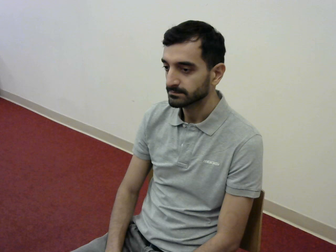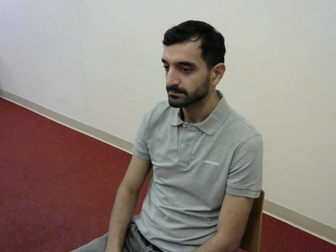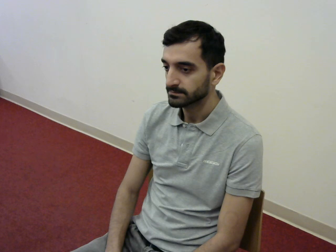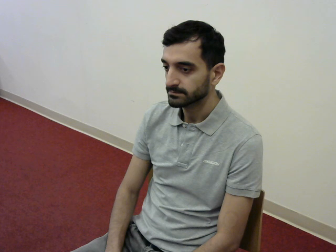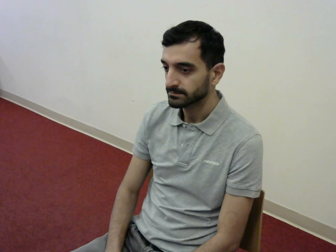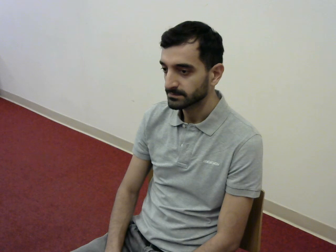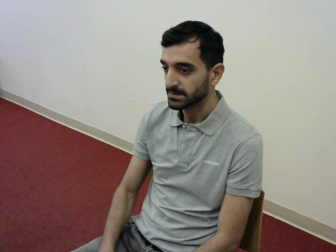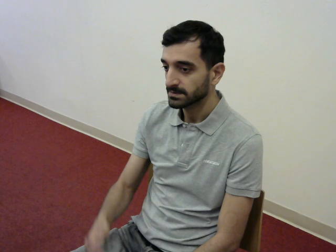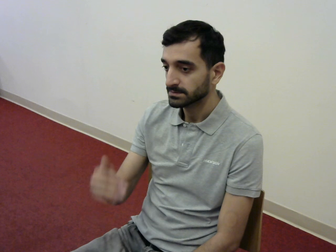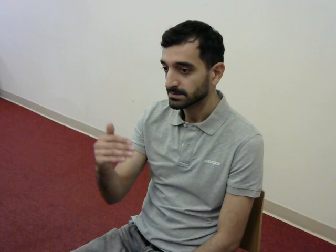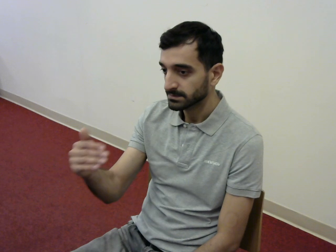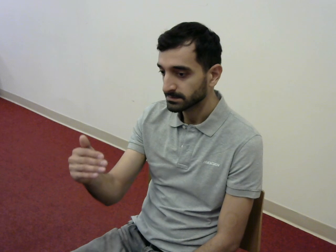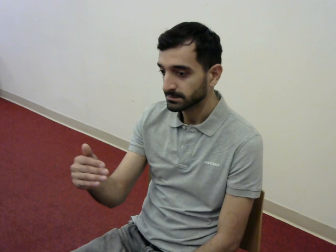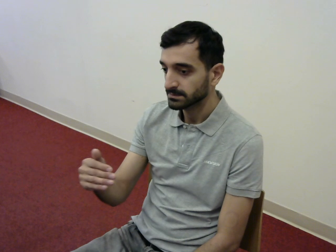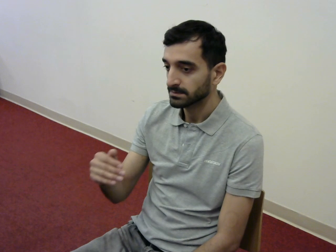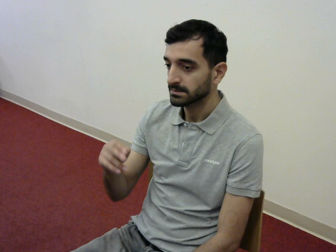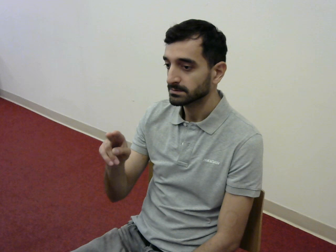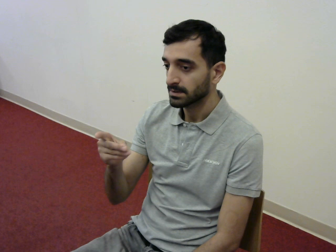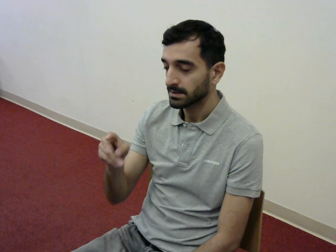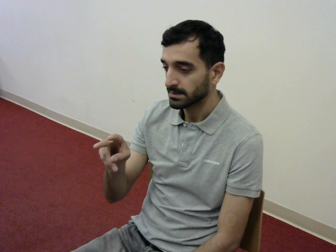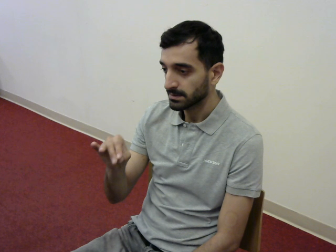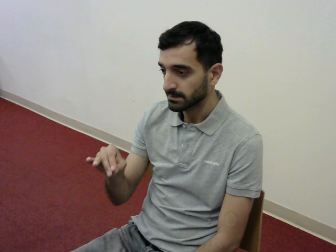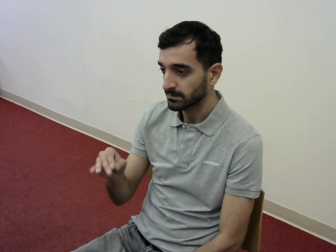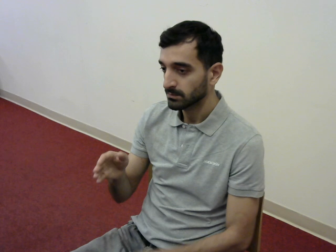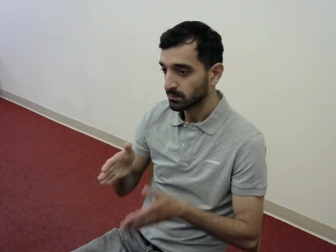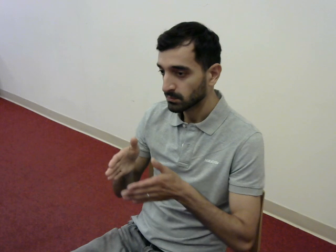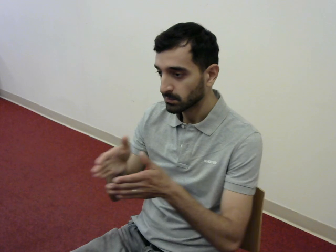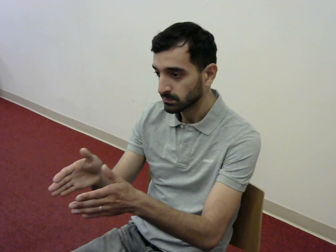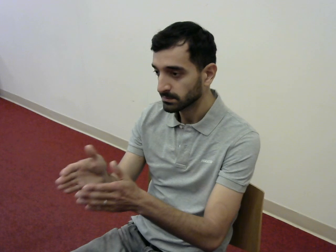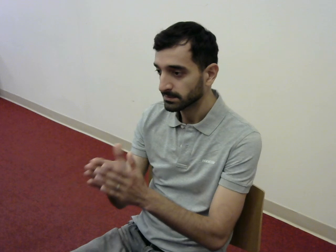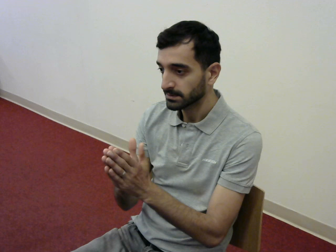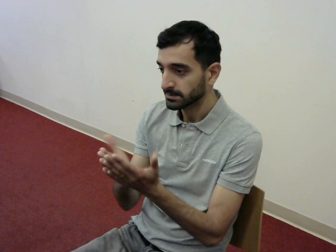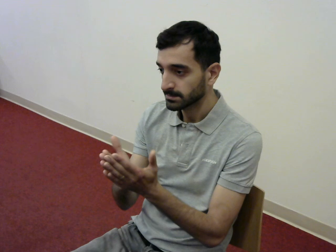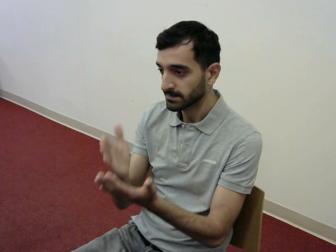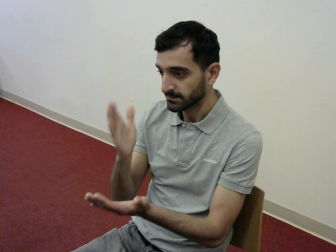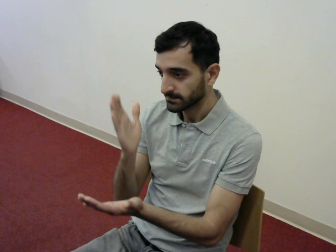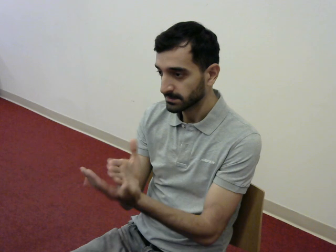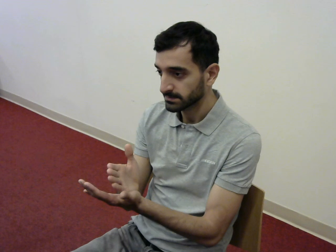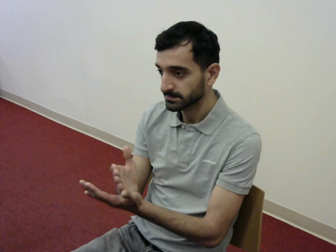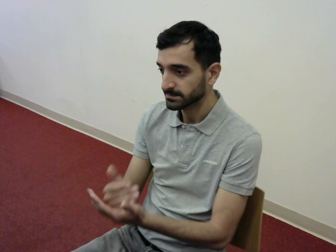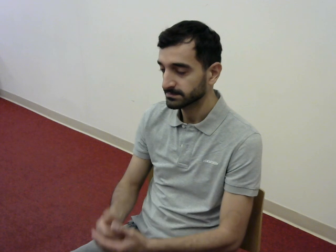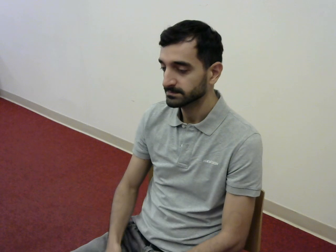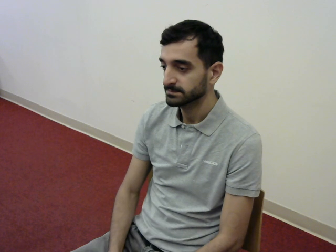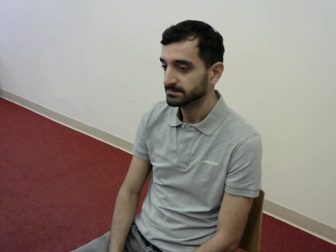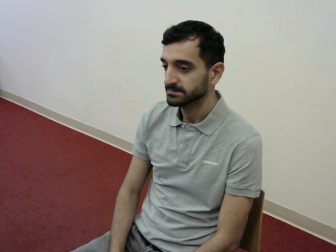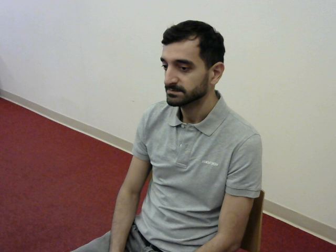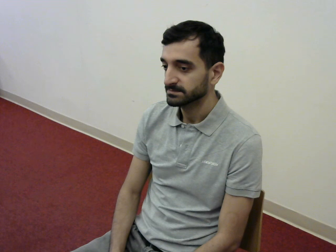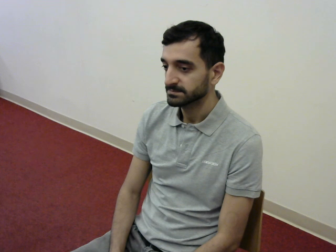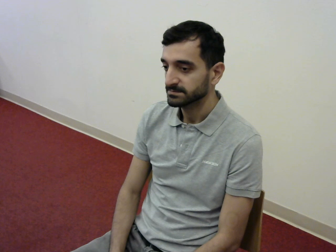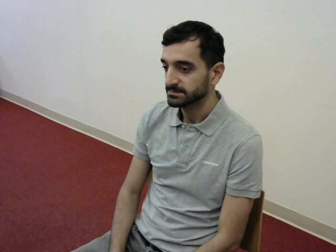Sizdə "Dəli Kür" kitabı var?